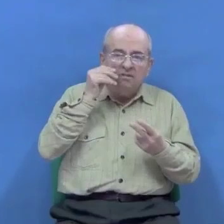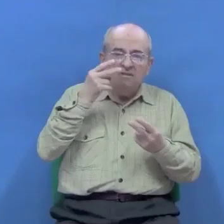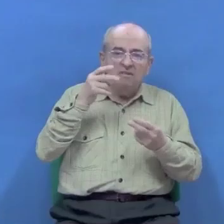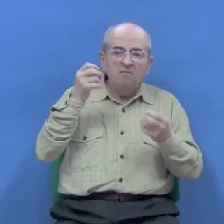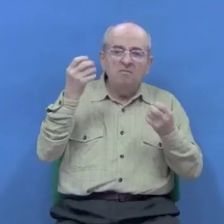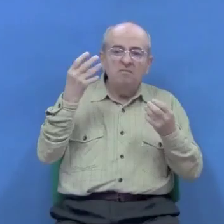Śpi.